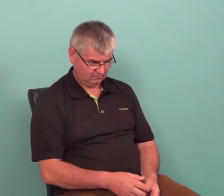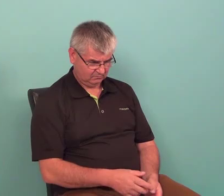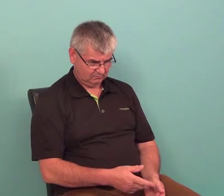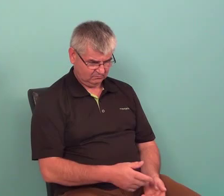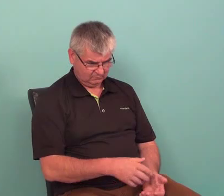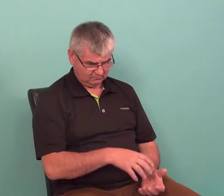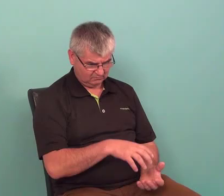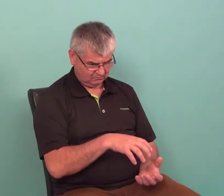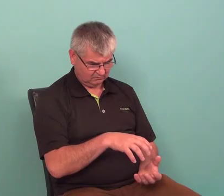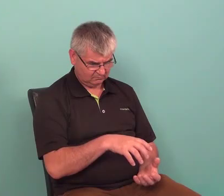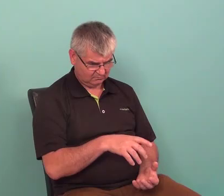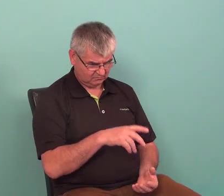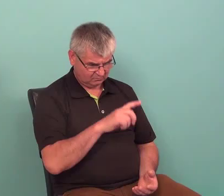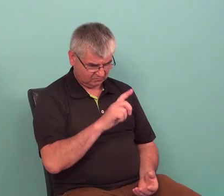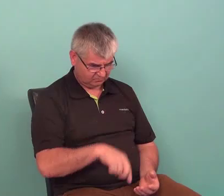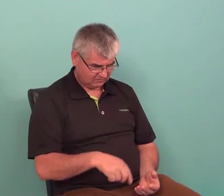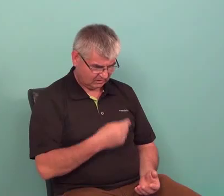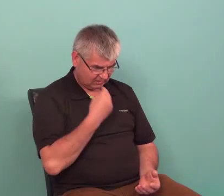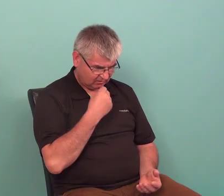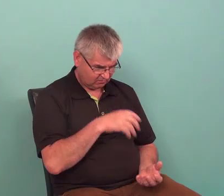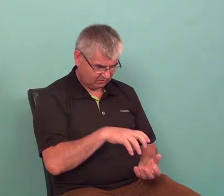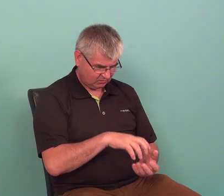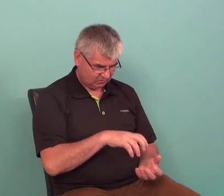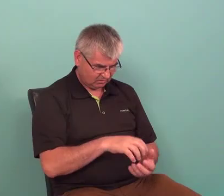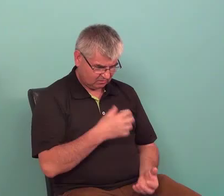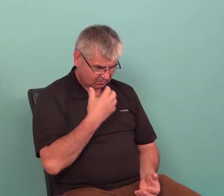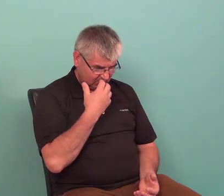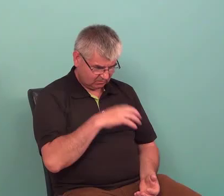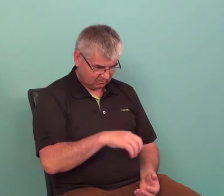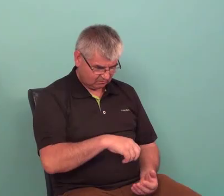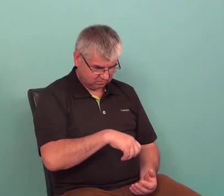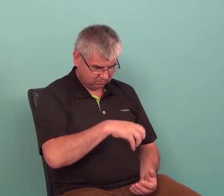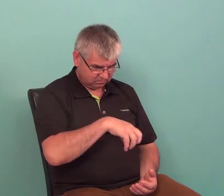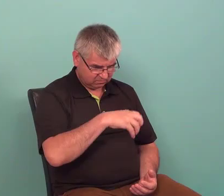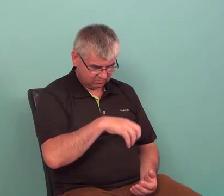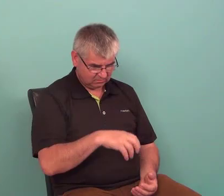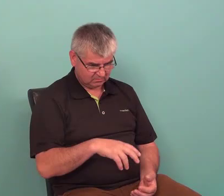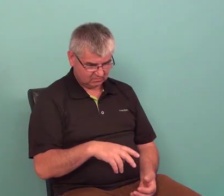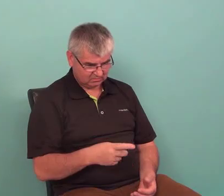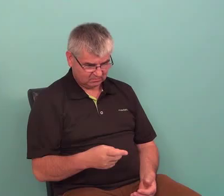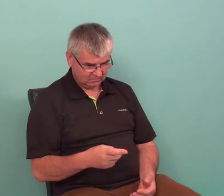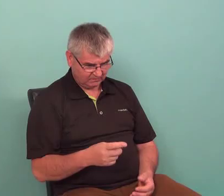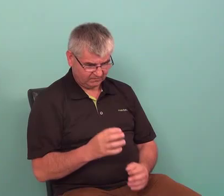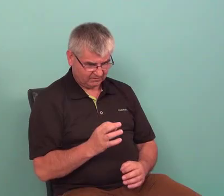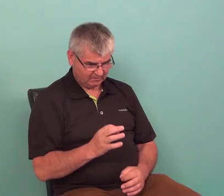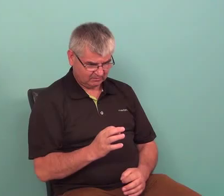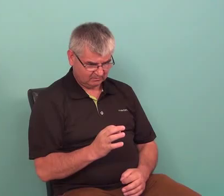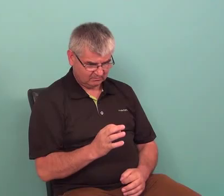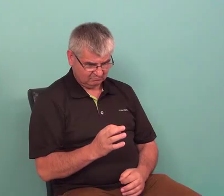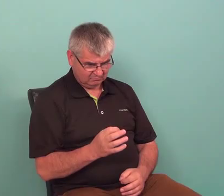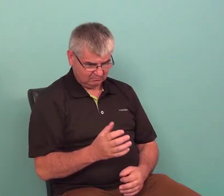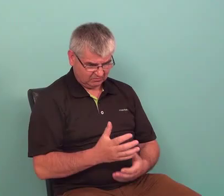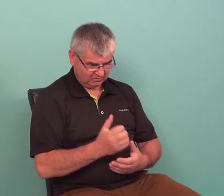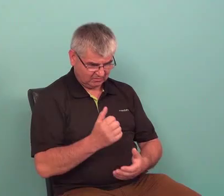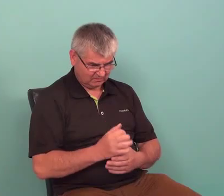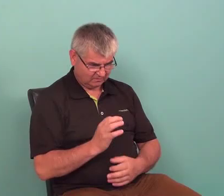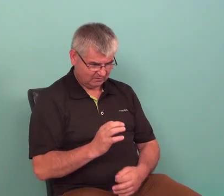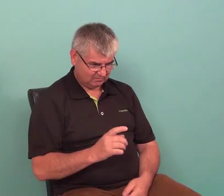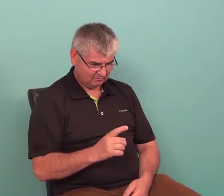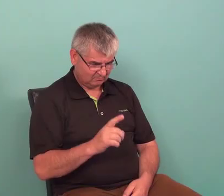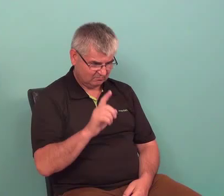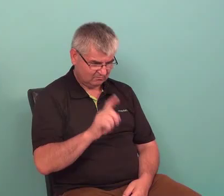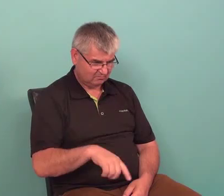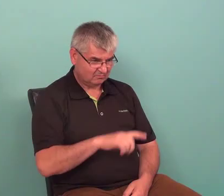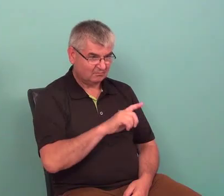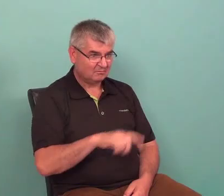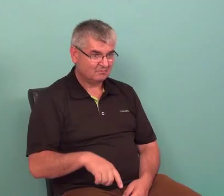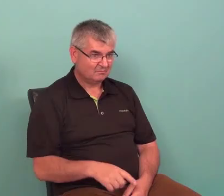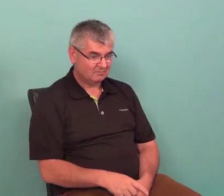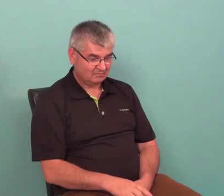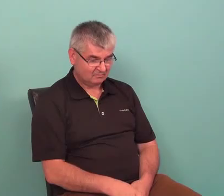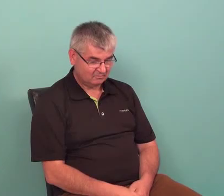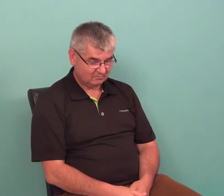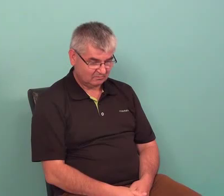Skreślony jest ciepły, dymiący hamburger oraz butelka wina też jest skreślona.